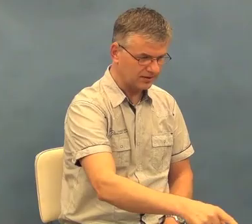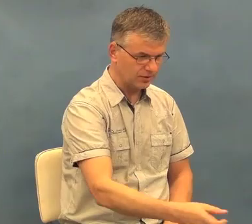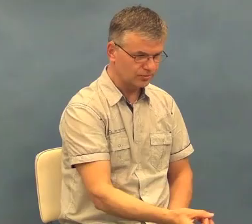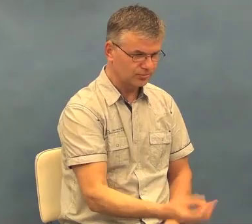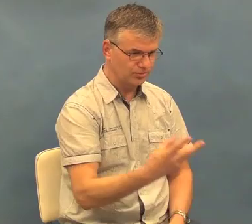Duch.